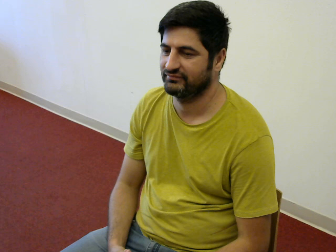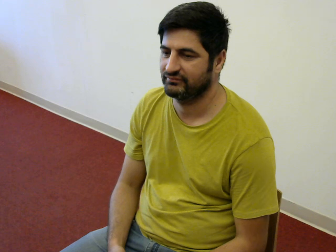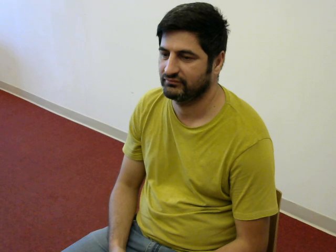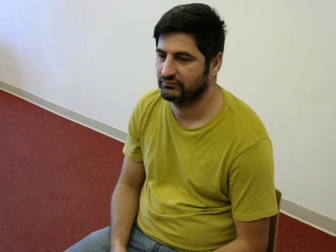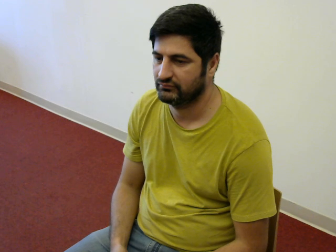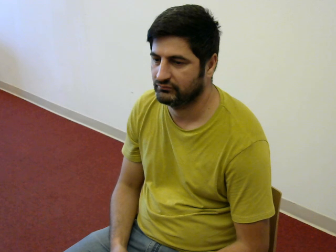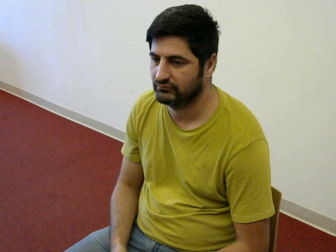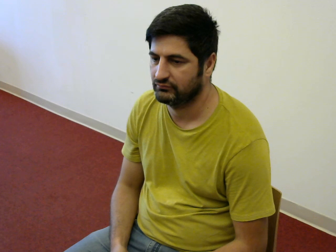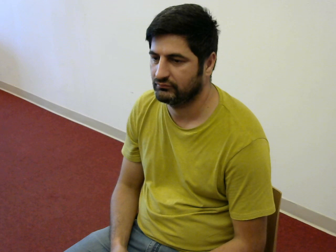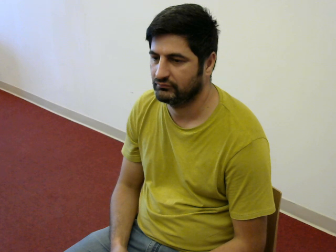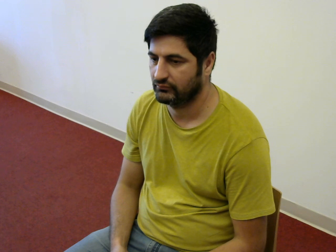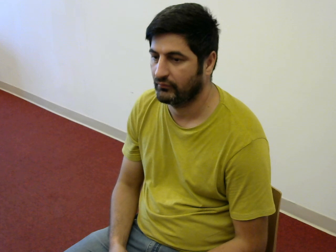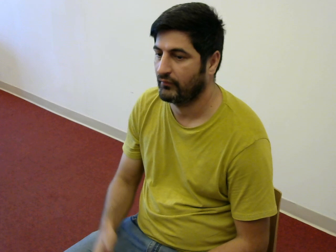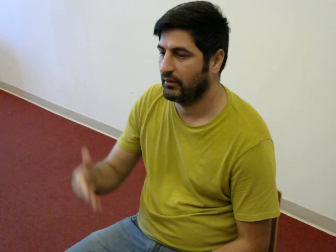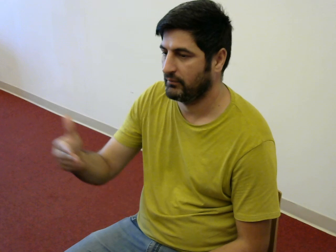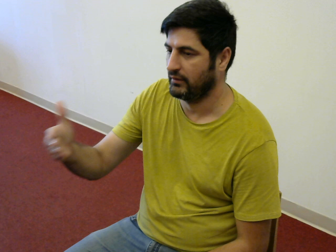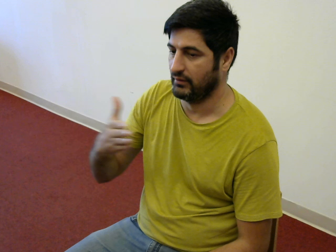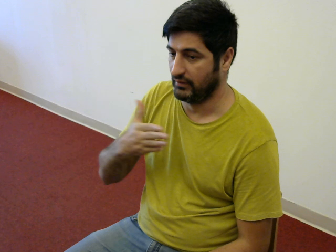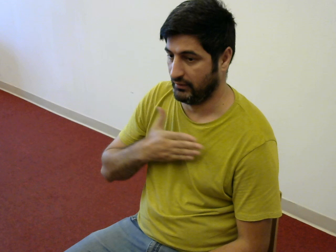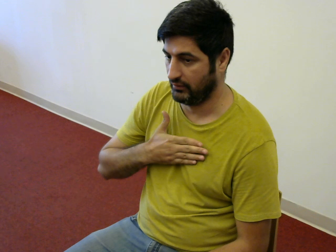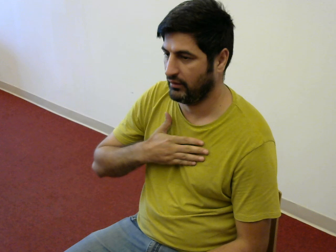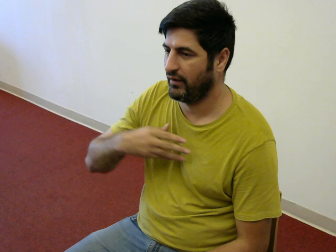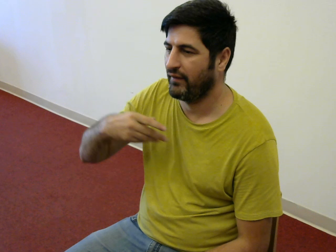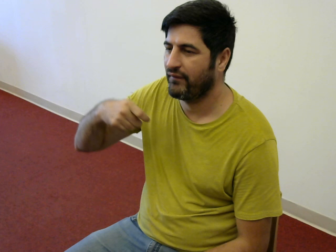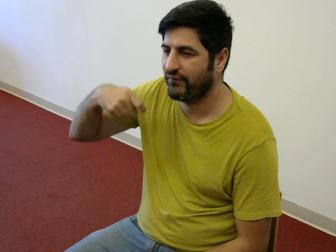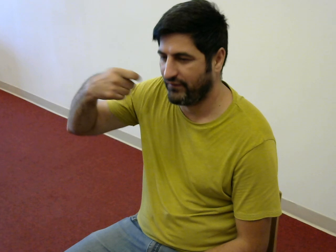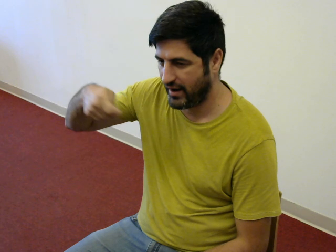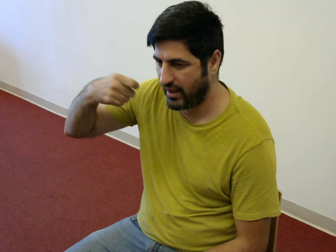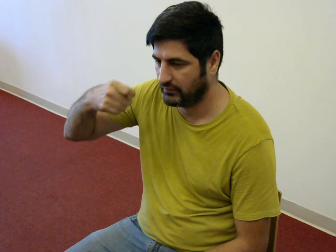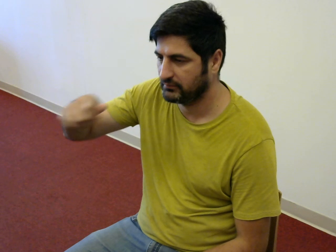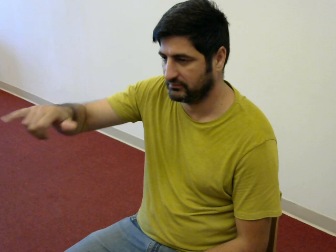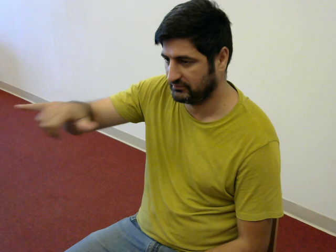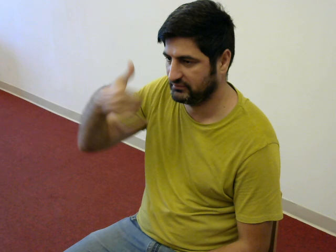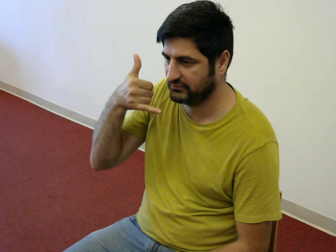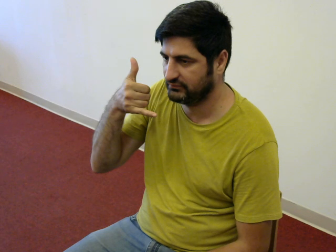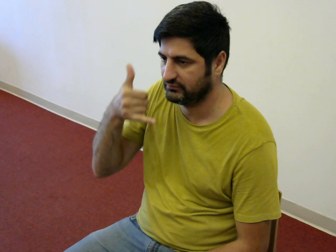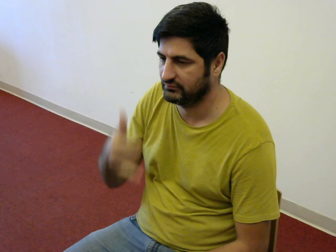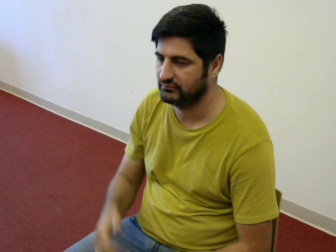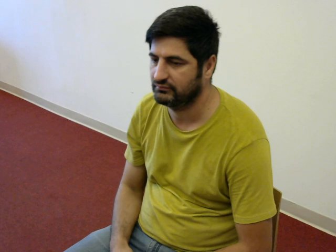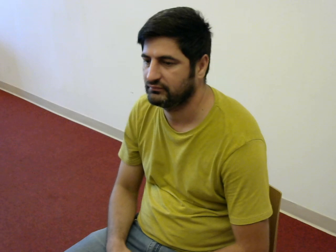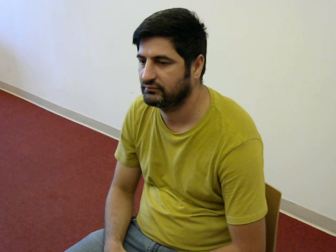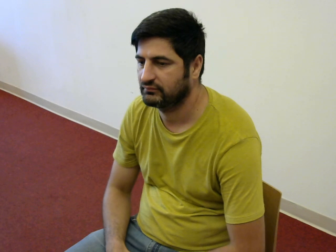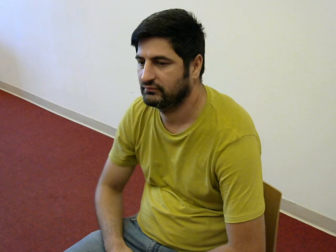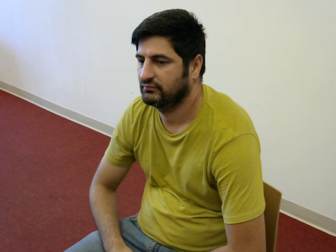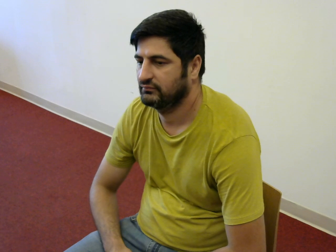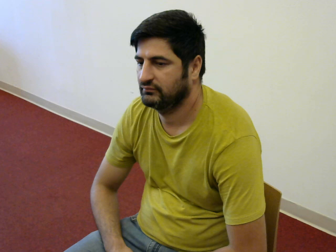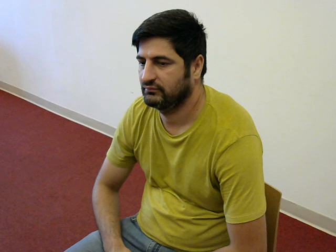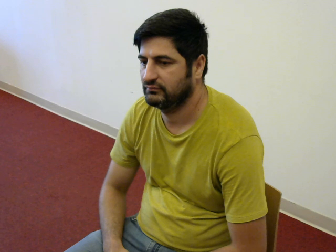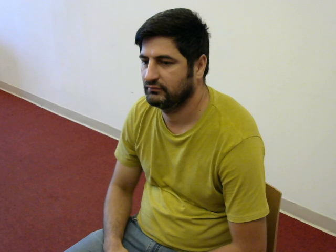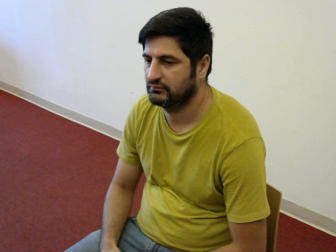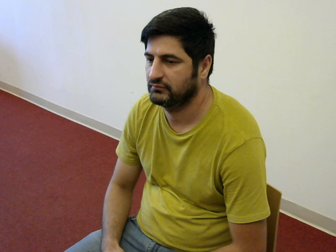Siz mənə video zəng edin